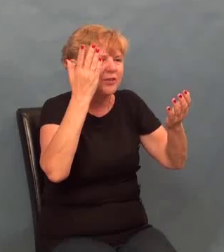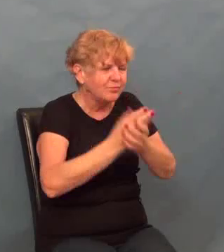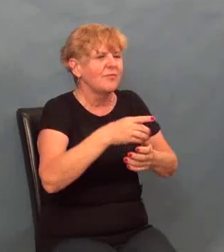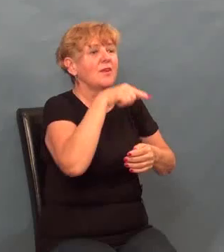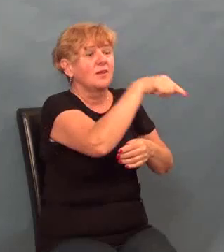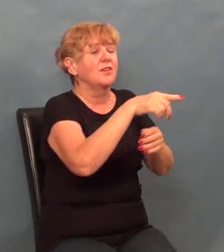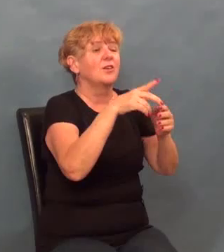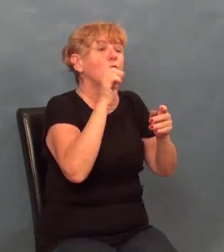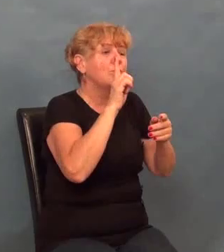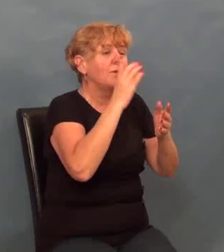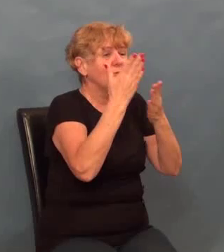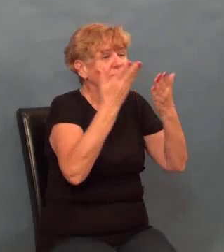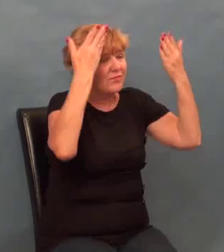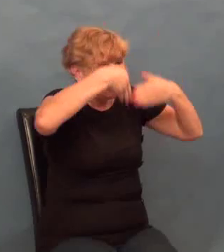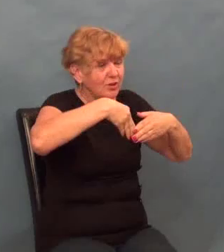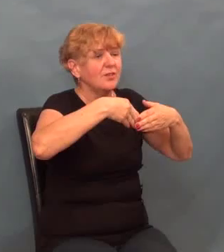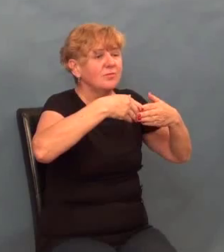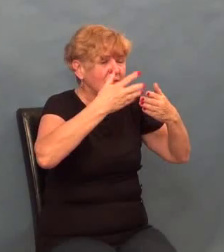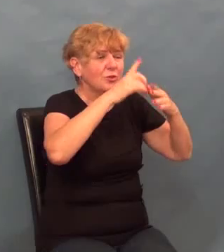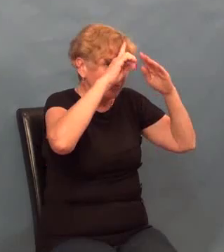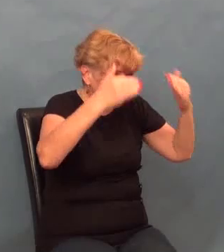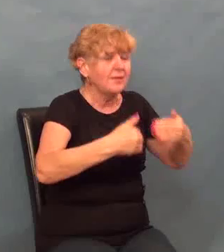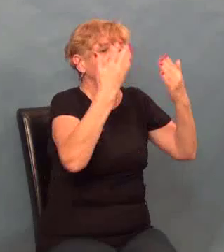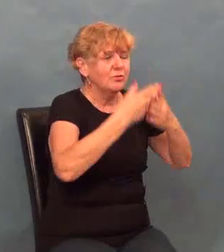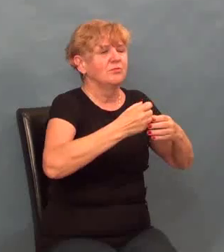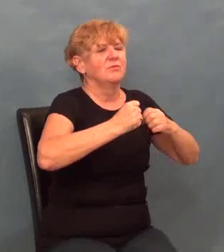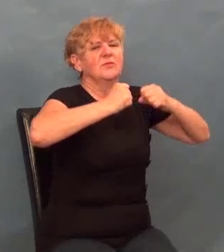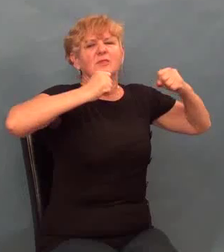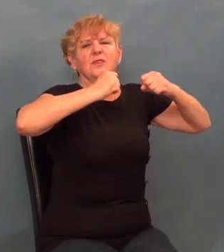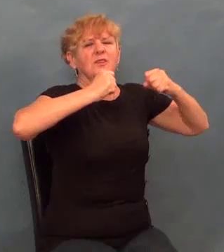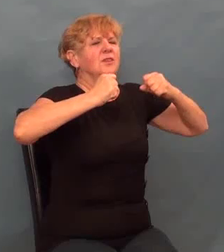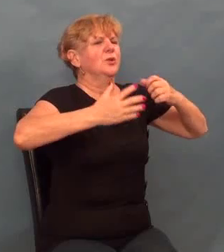Następnego dnia rano mężczyzna obudził się, przeciągnął.